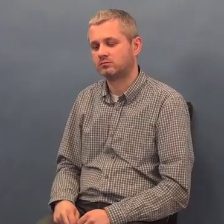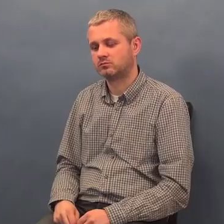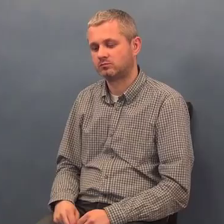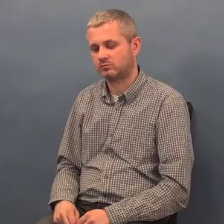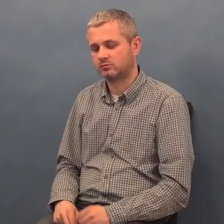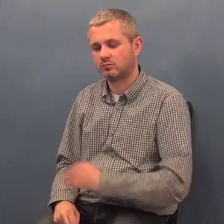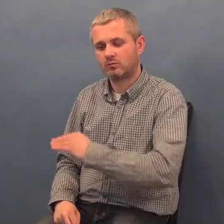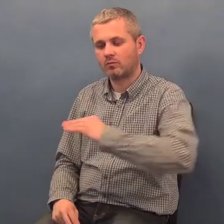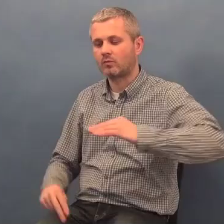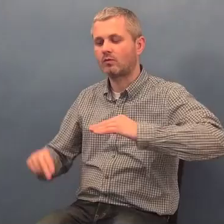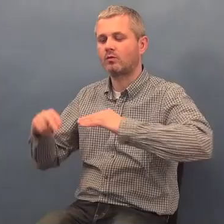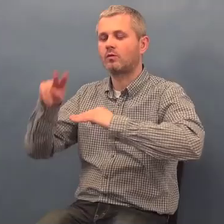Jest ziemia i jest upadek.